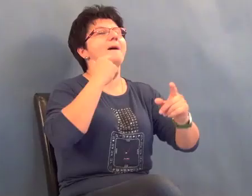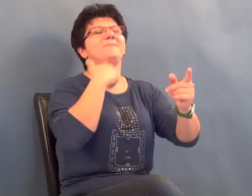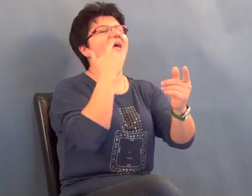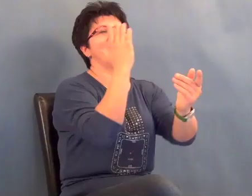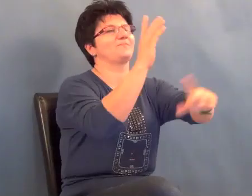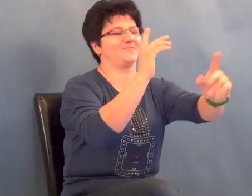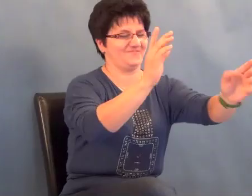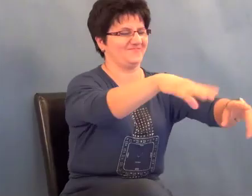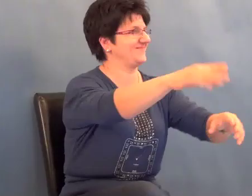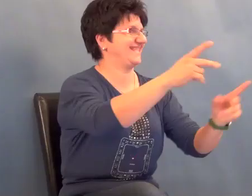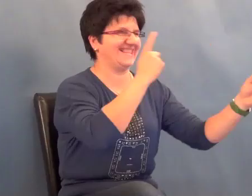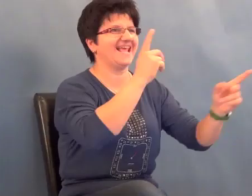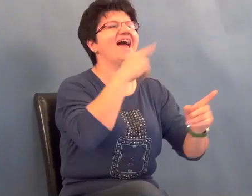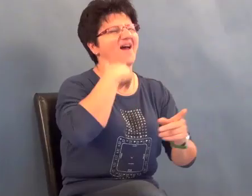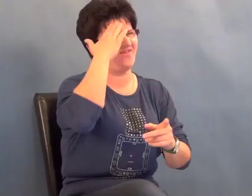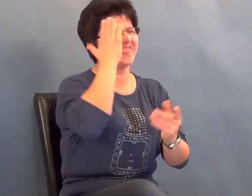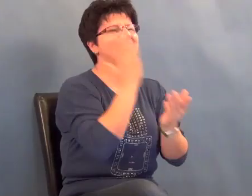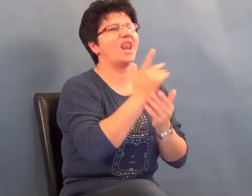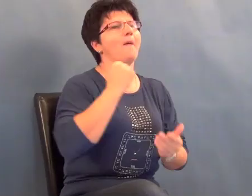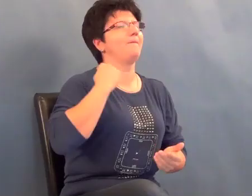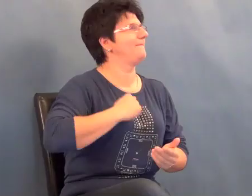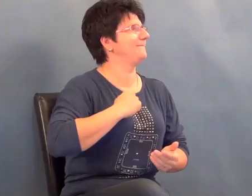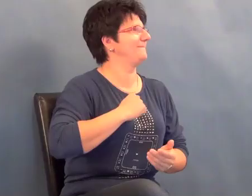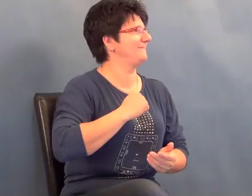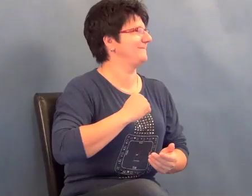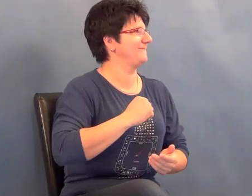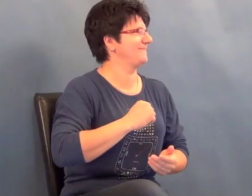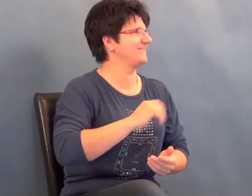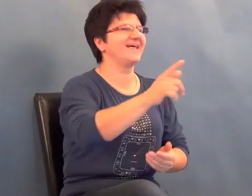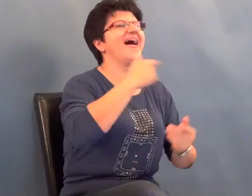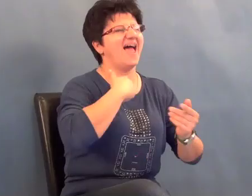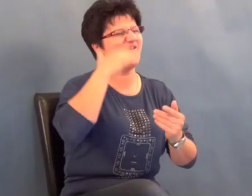Ale ja wiem, że to tylko na basenie.